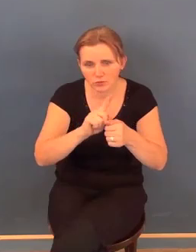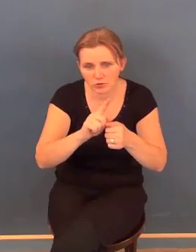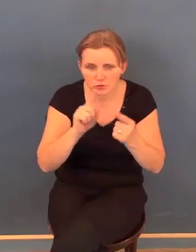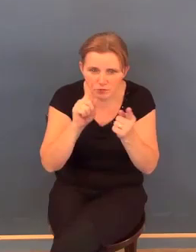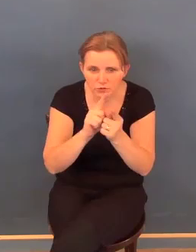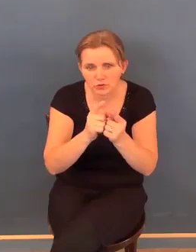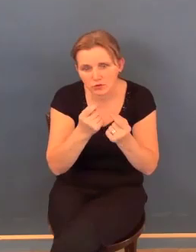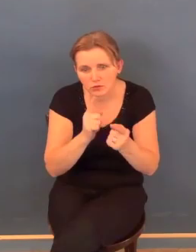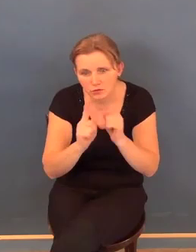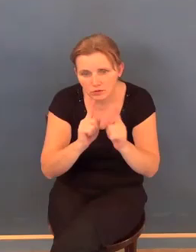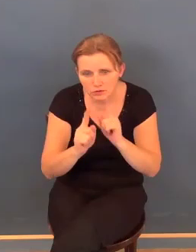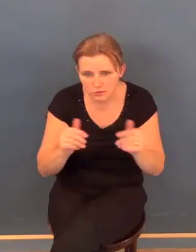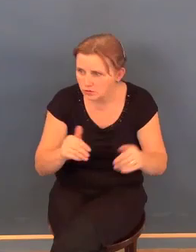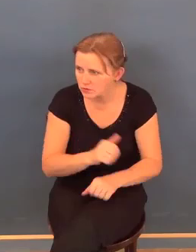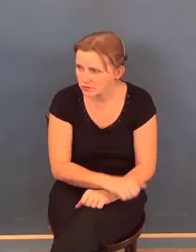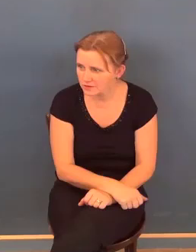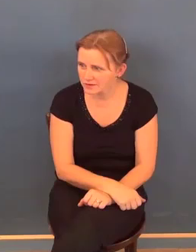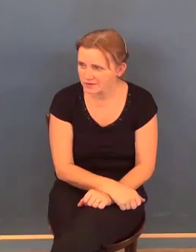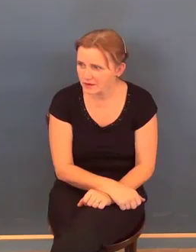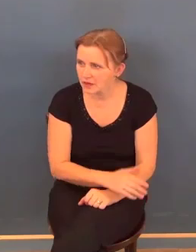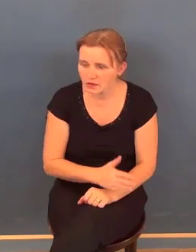Możemy się spotkać na trzydzieści minut i trochę porozmawiać.